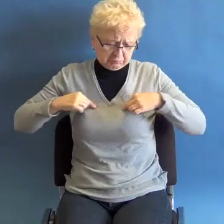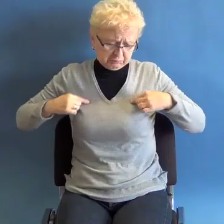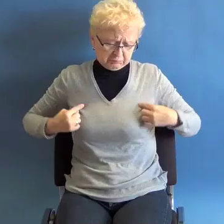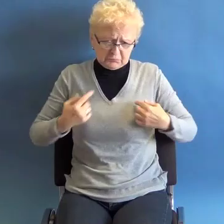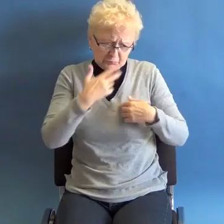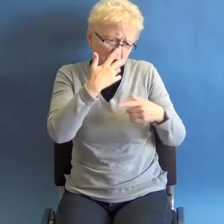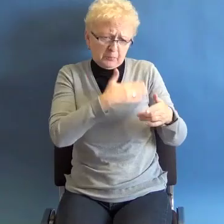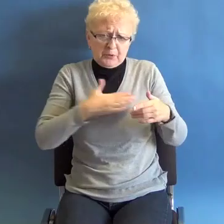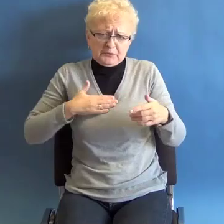Widać było, że ma piersi.